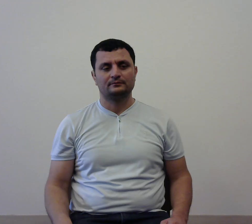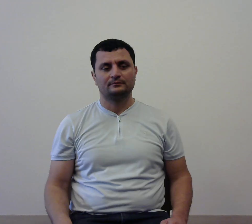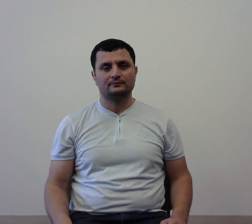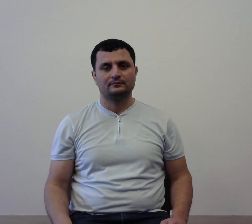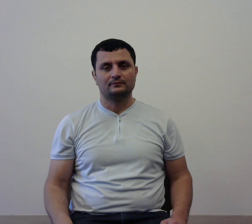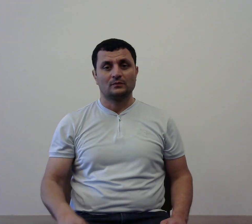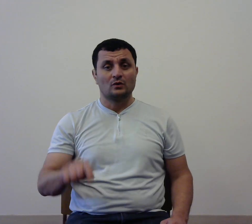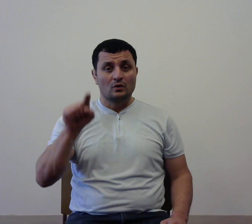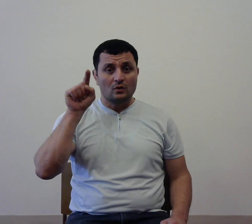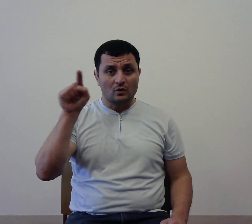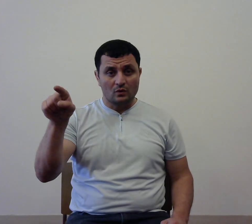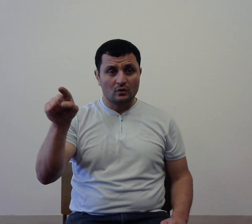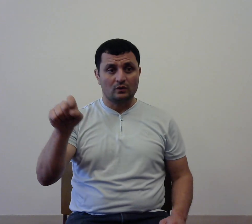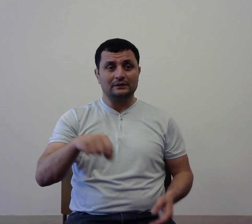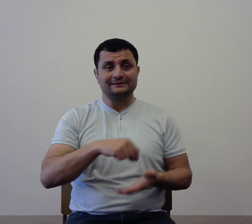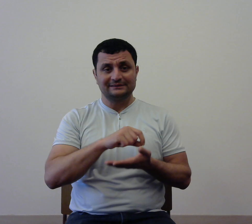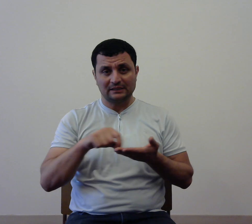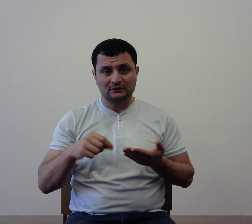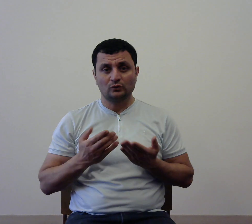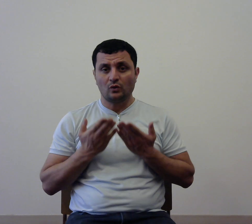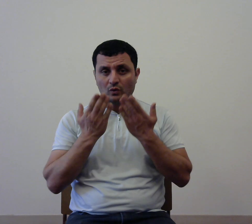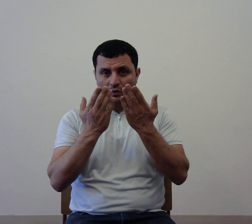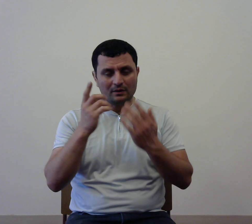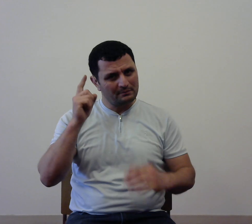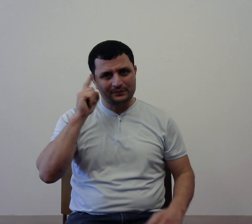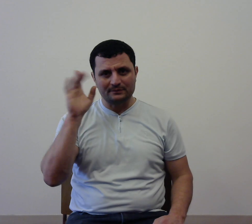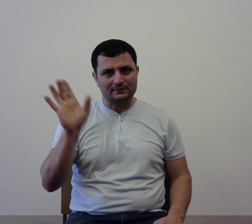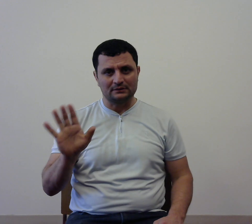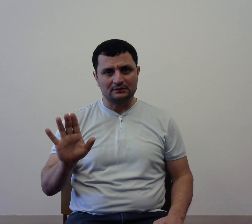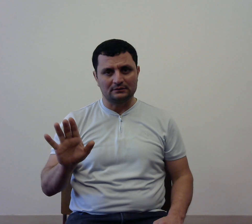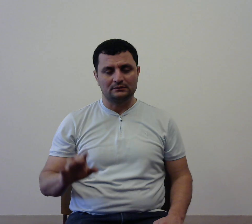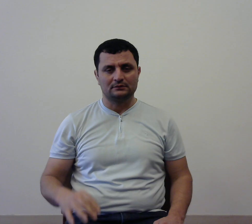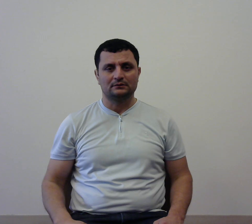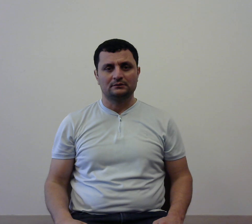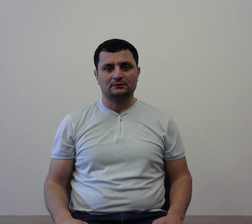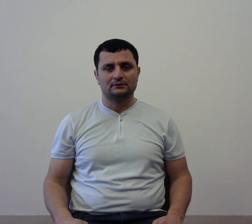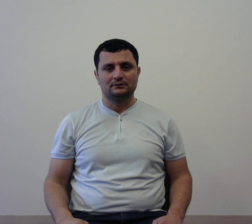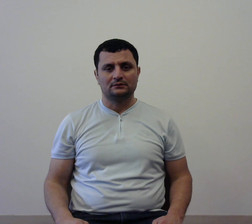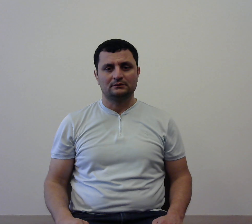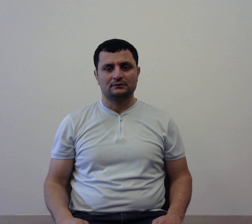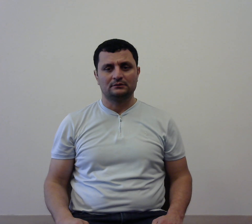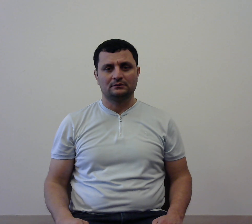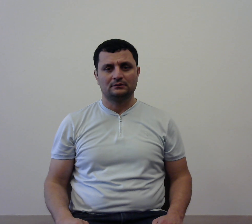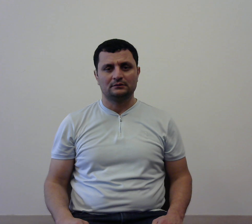O yazıb-oxuya bilmir